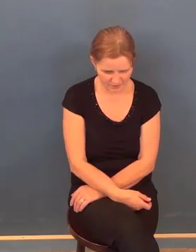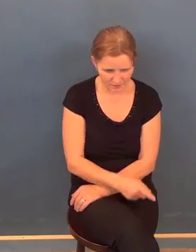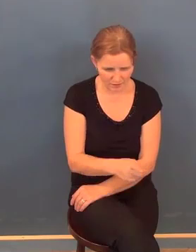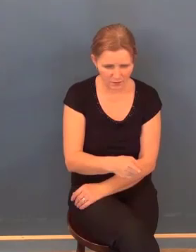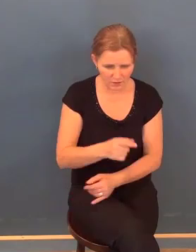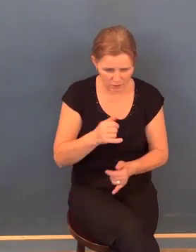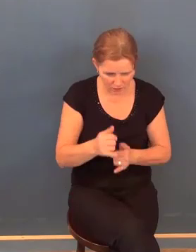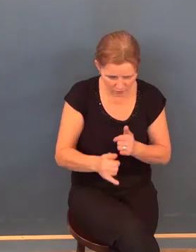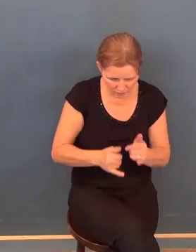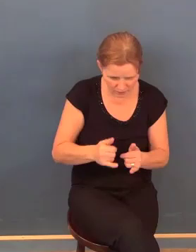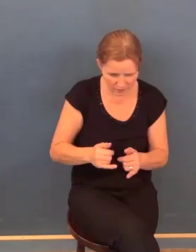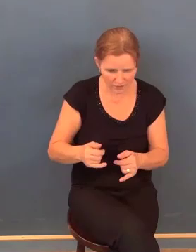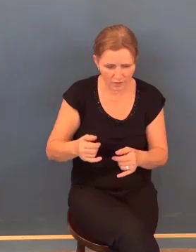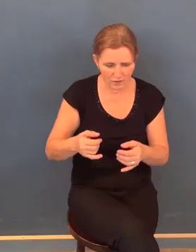To rower.